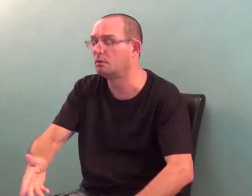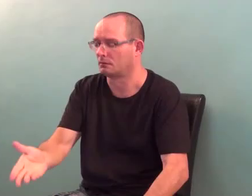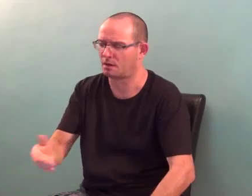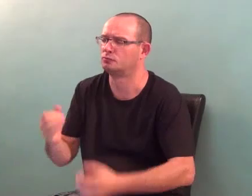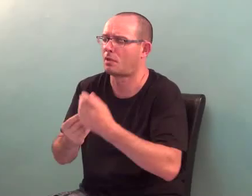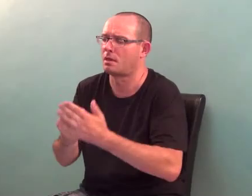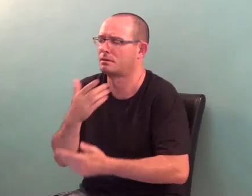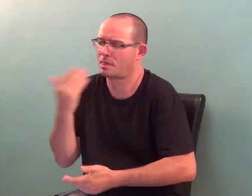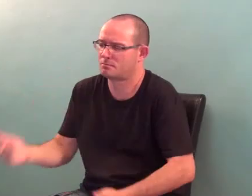Nie ma.